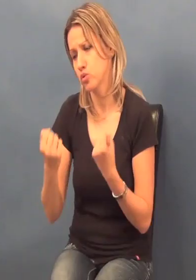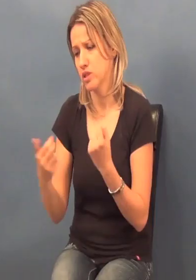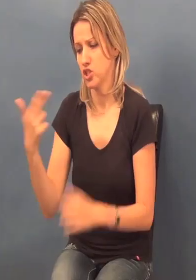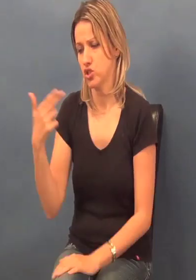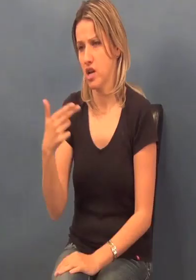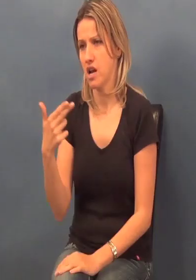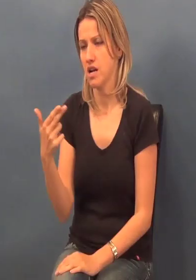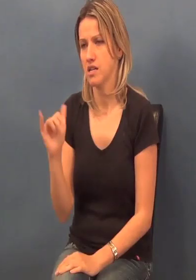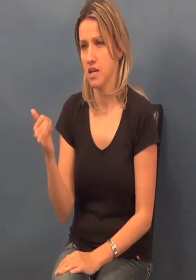Trudno, niedziela?